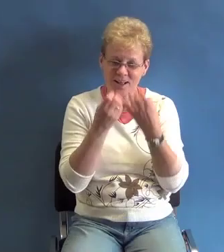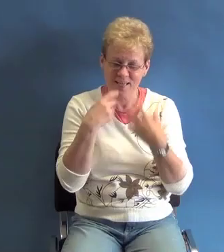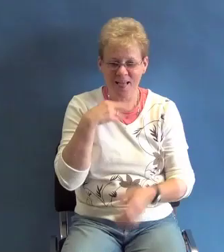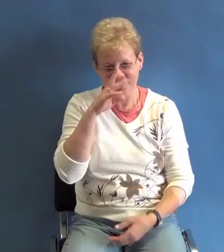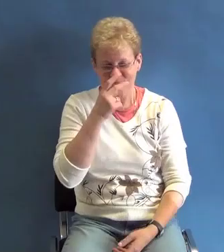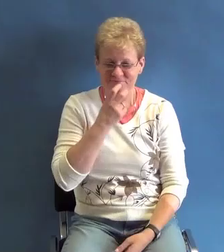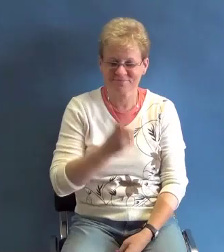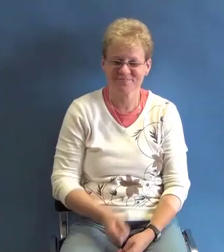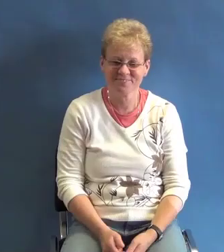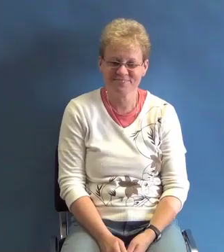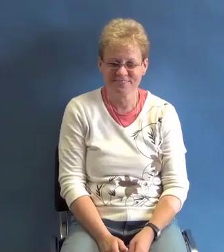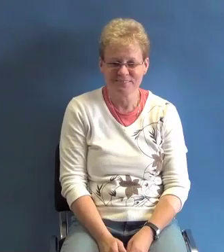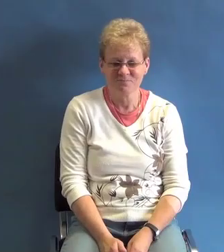Powiedz mi krótko, z ciekawości chcę sprawdzić, czy się domyślę.